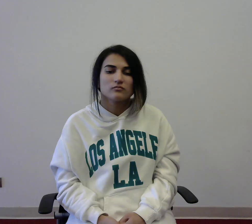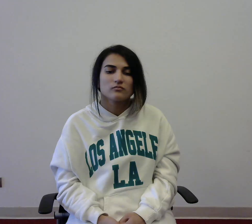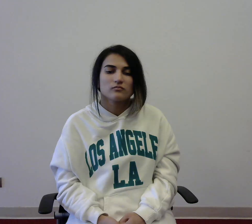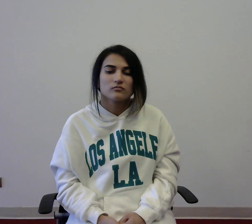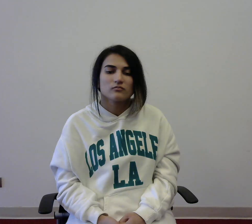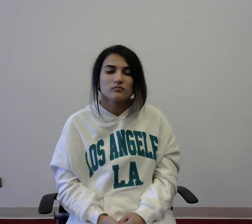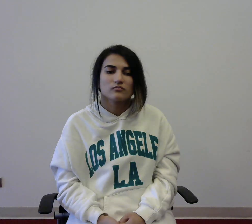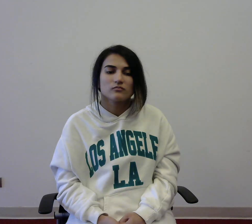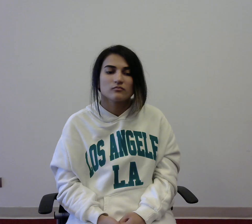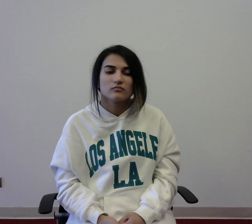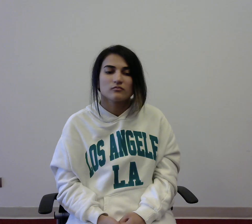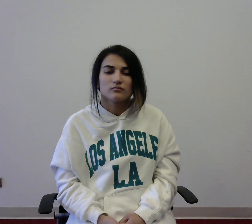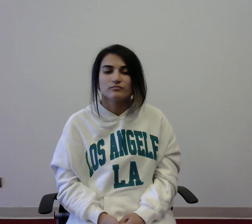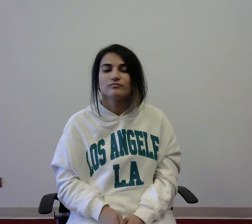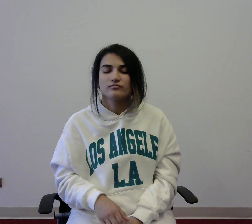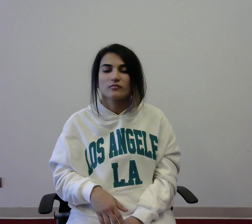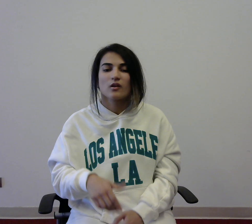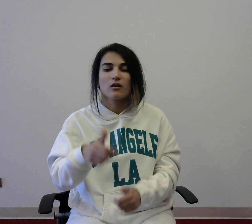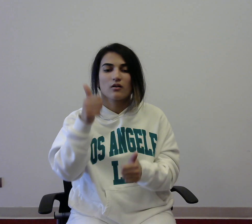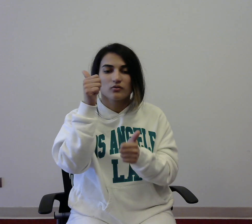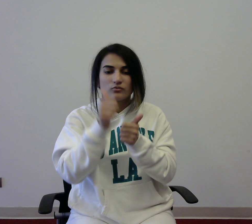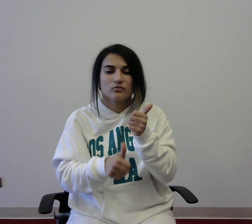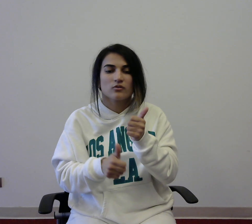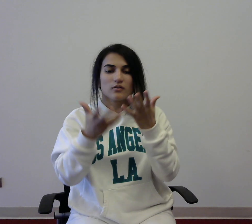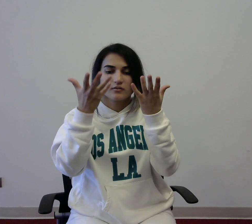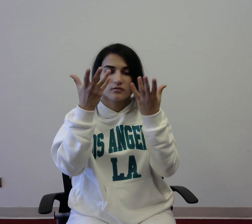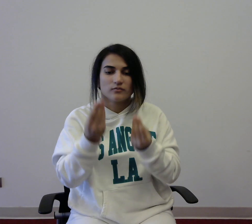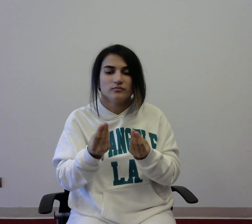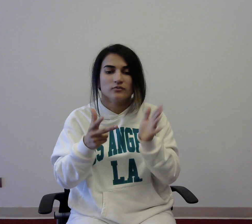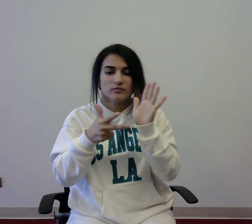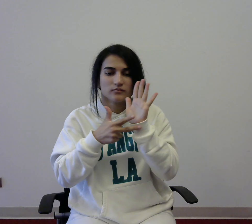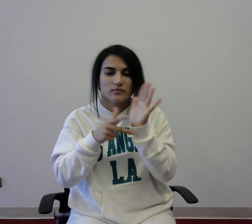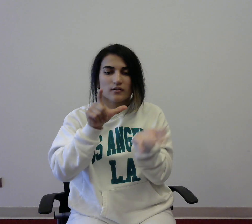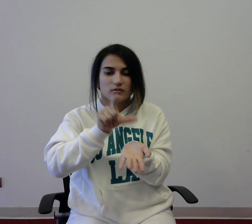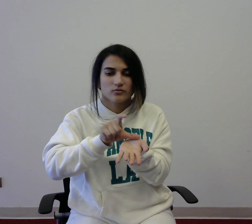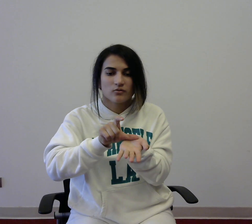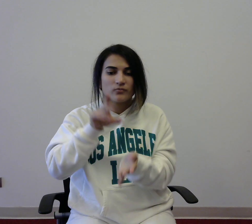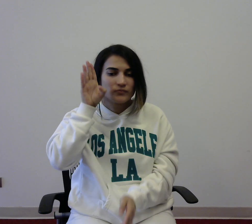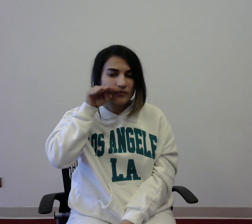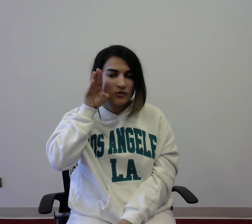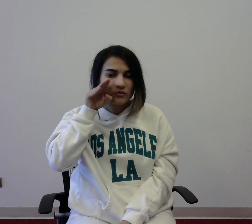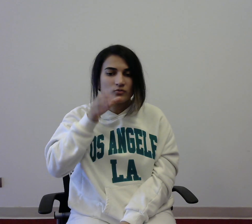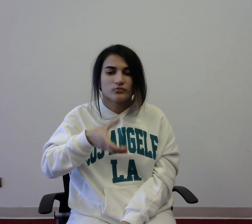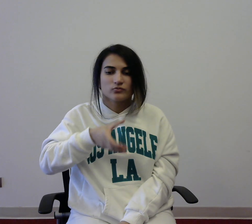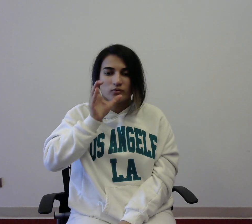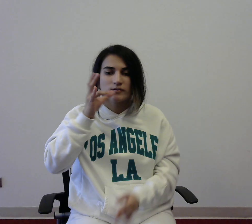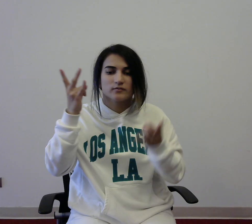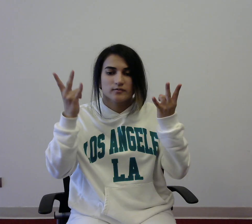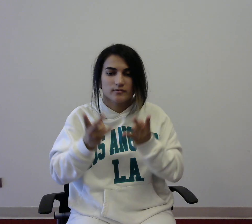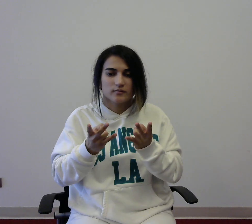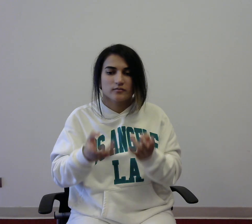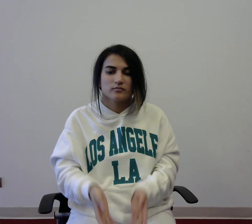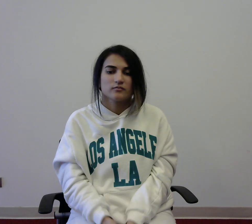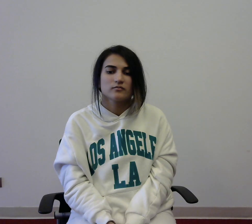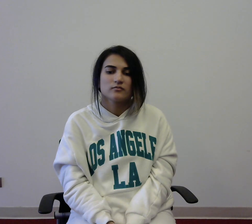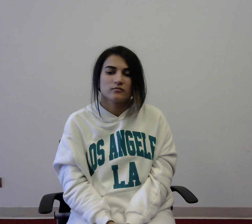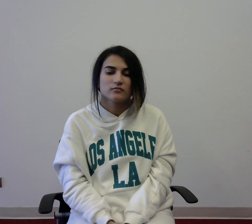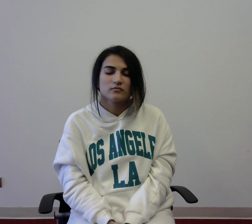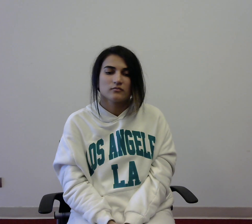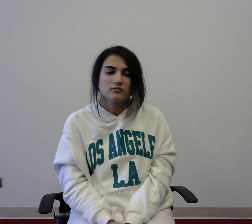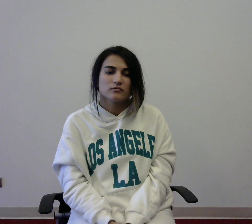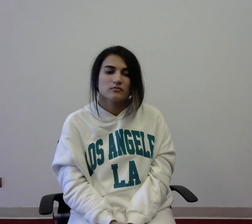Hər gün 8 stəkan su içmək lazımdır